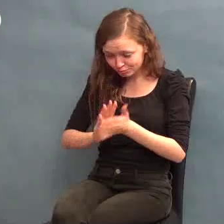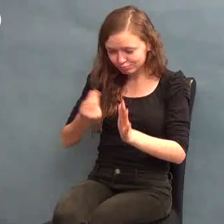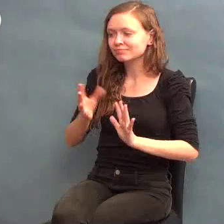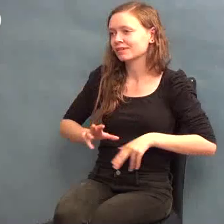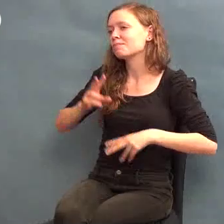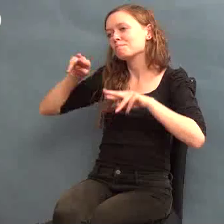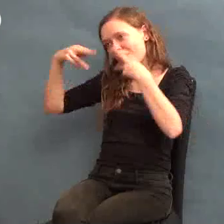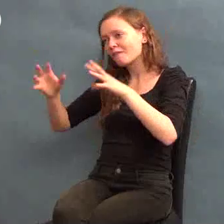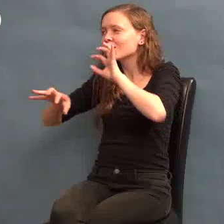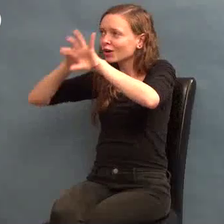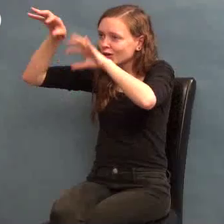Z powrotem wspina się na drzewo.